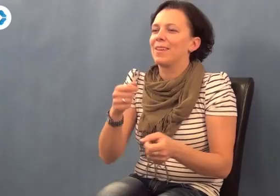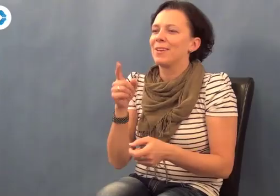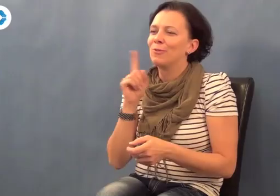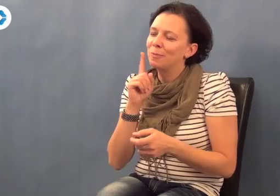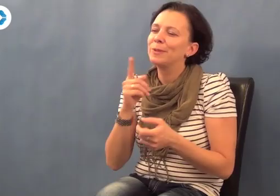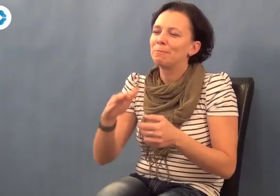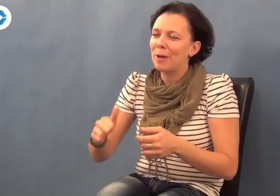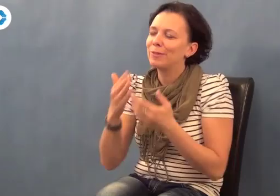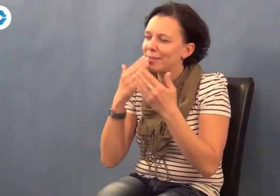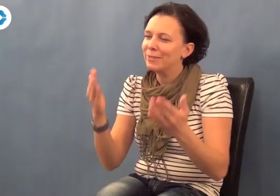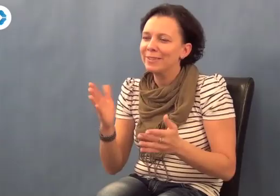Mały chłopiec dziękuje im.